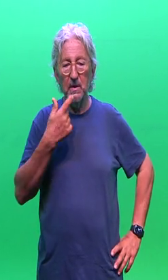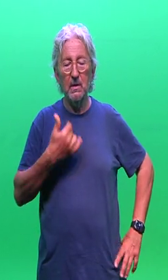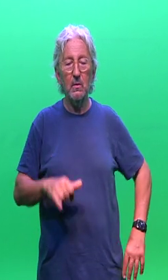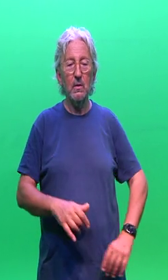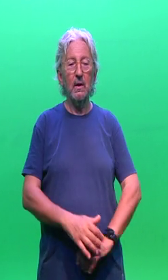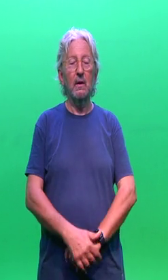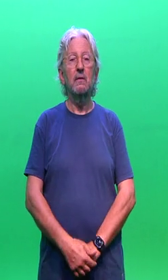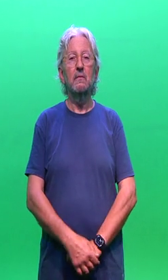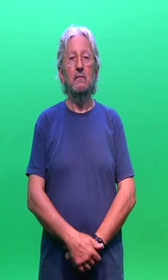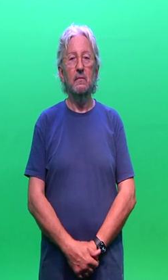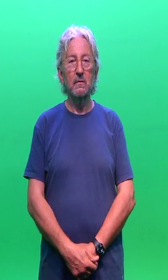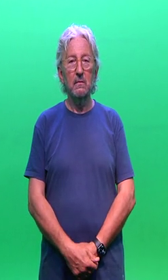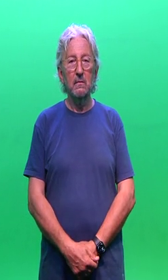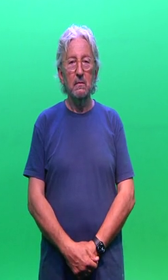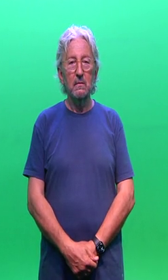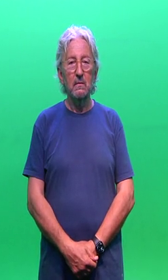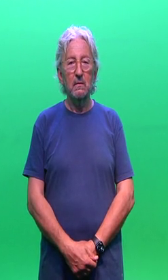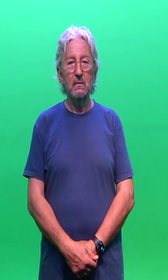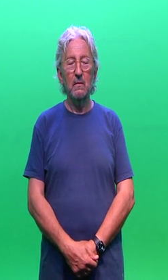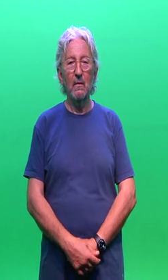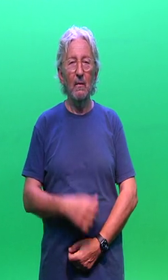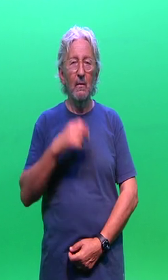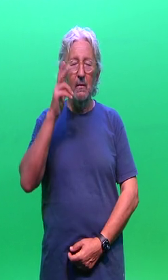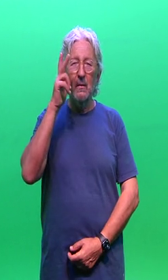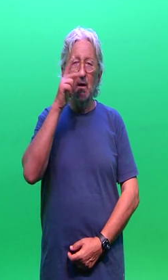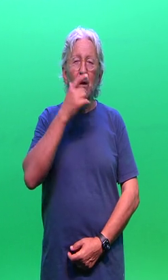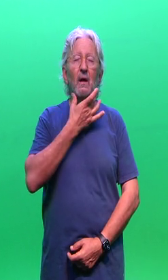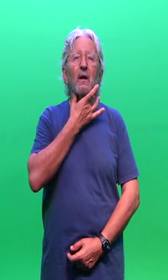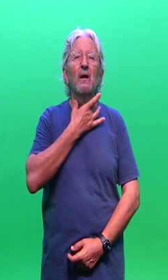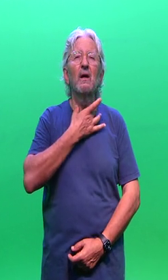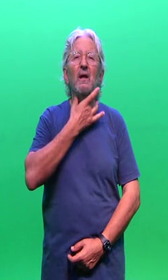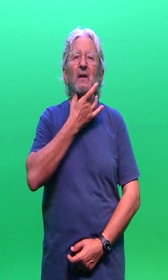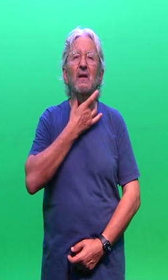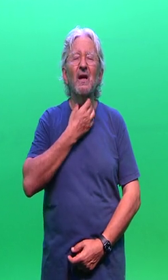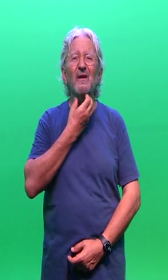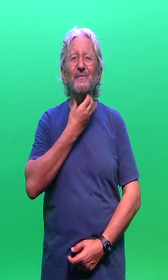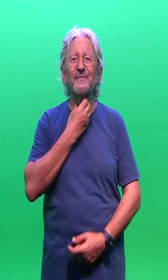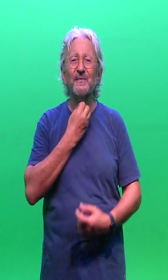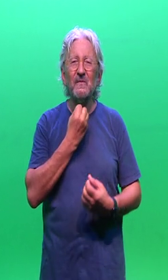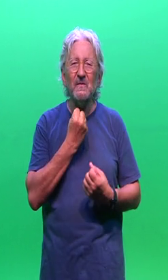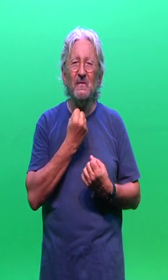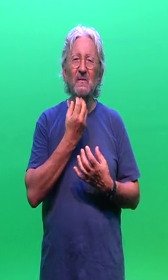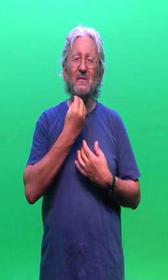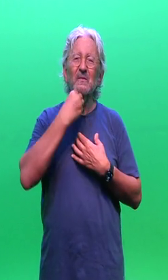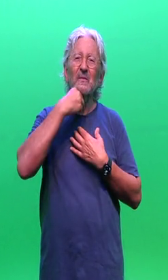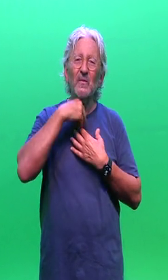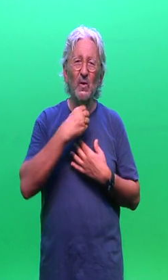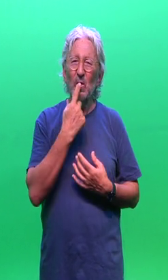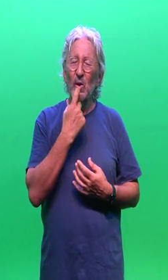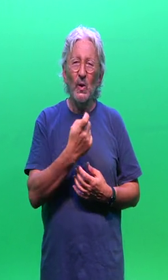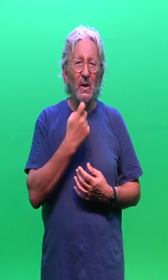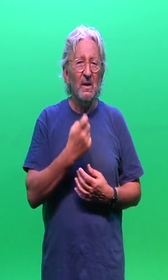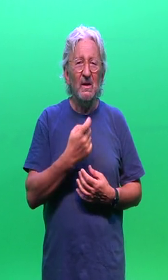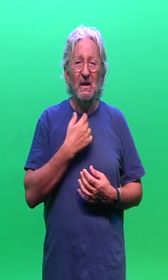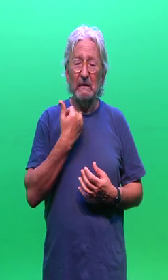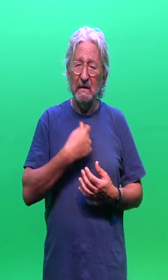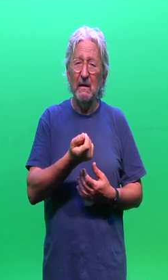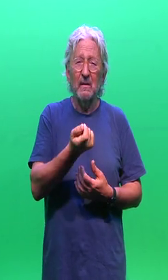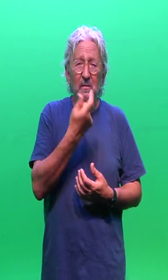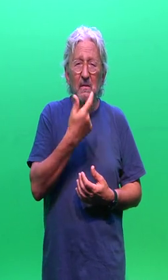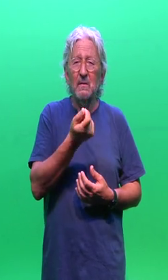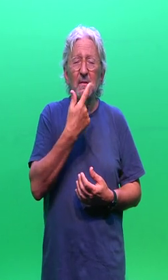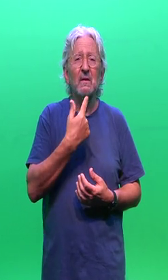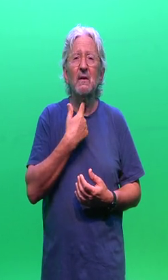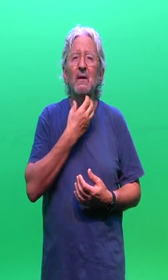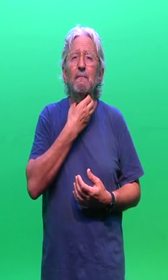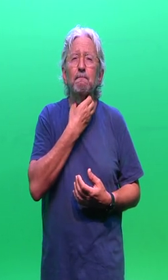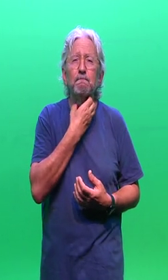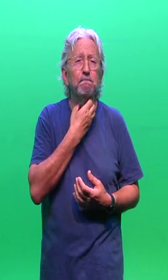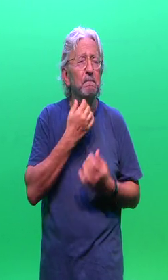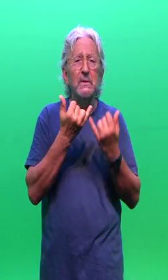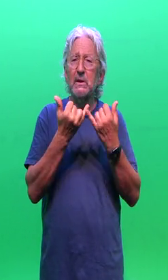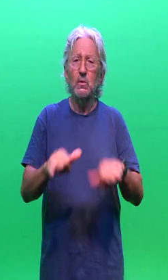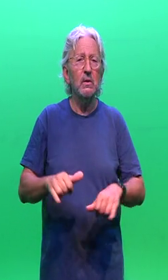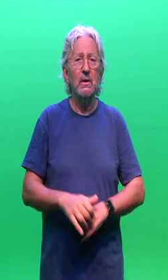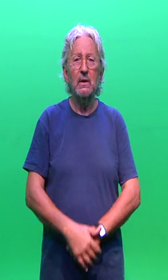Pastilles? Uf. Em fa mal el coll, em cou i em costa empassar. Ja he pres pastilles, però encara tinc el coll inflat, és inútil.